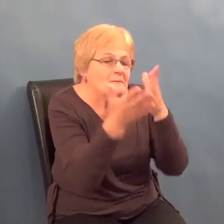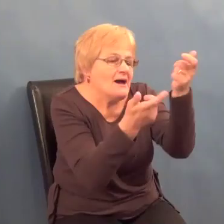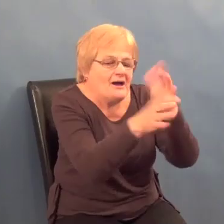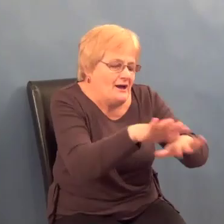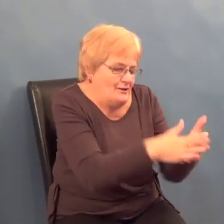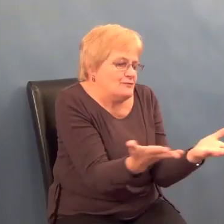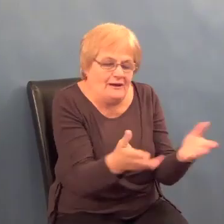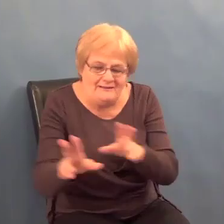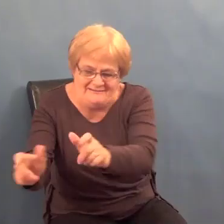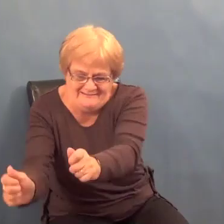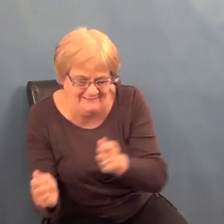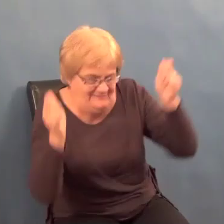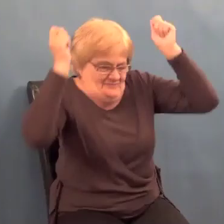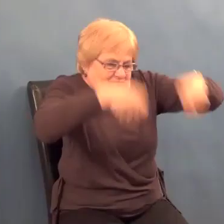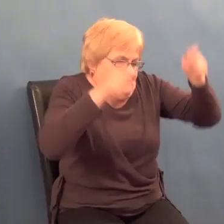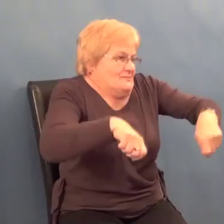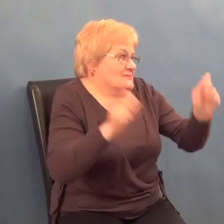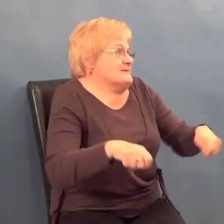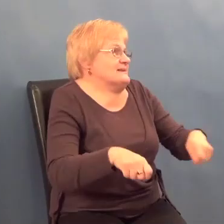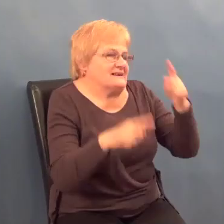Nie ma, a potrzebne są, to bierze pałeczki do grania.